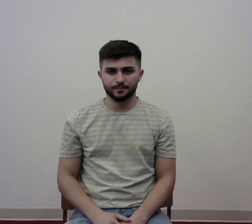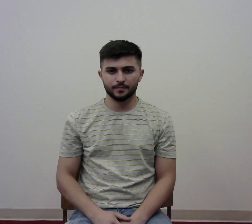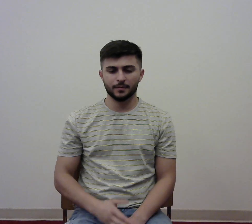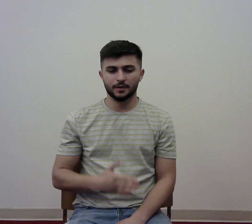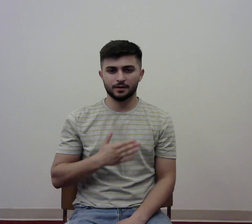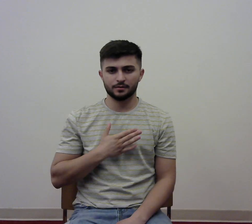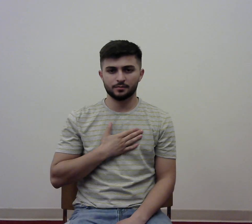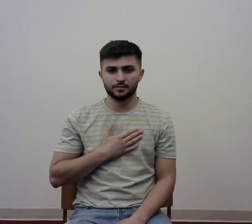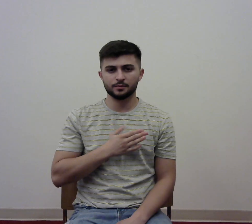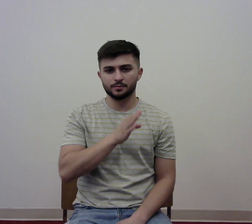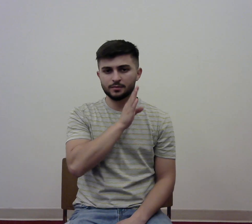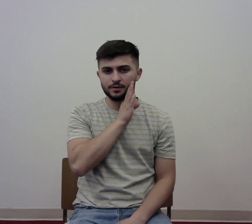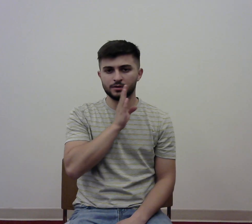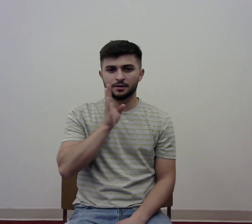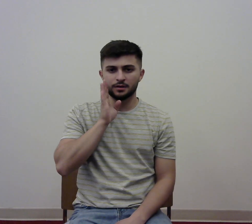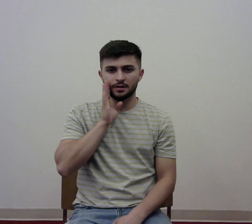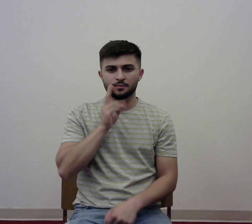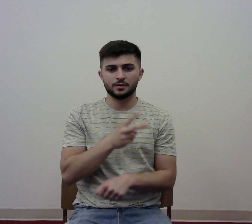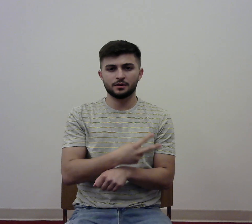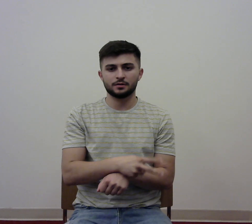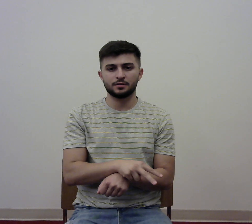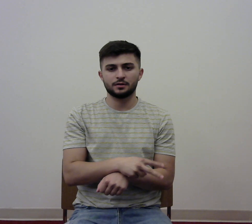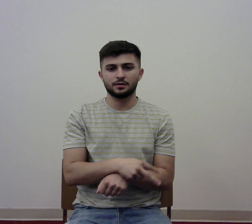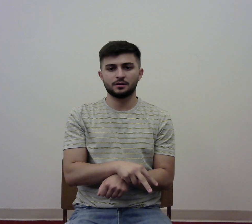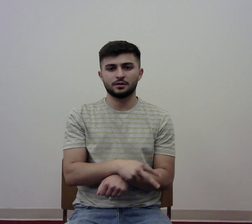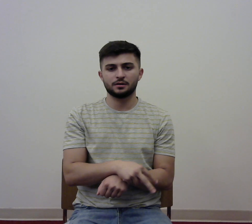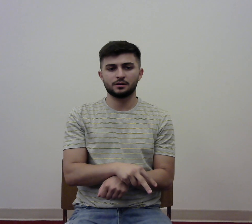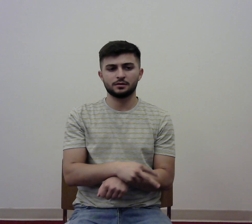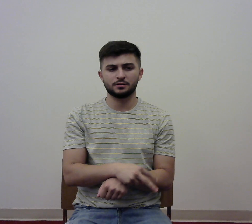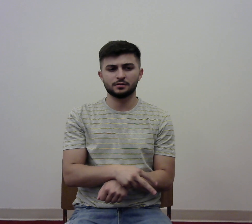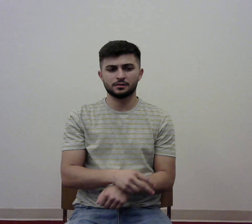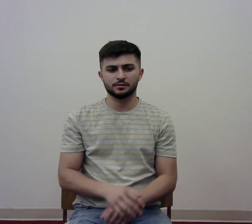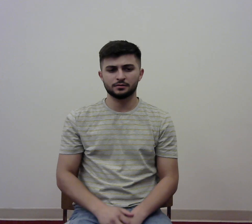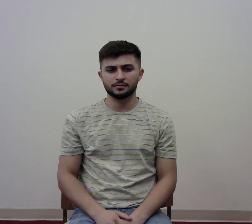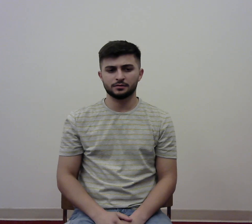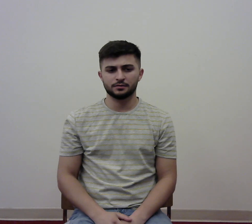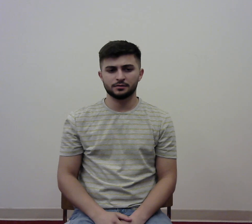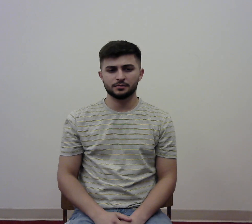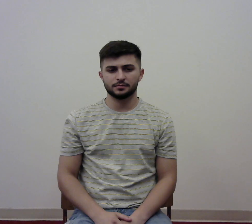Mənim anam Lənkərandandır